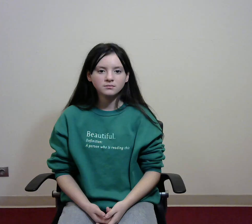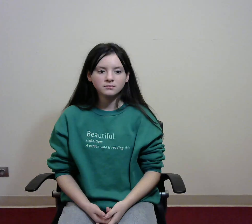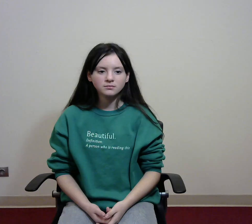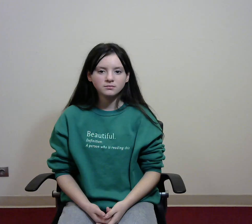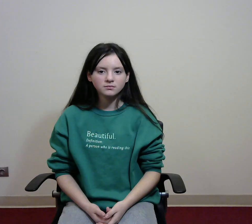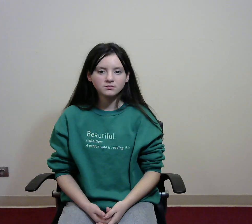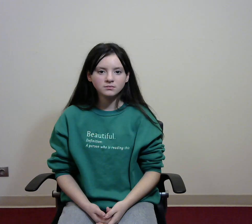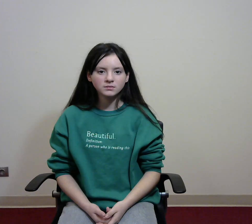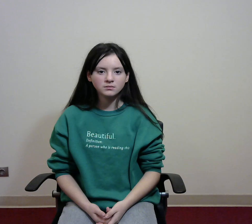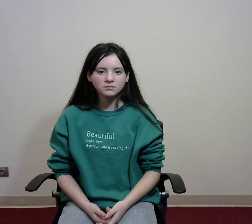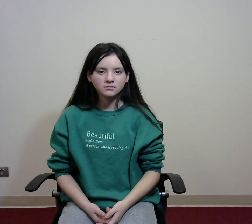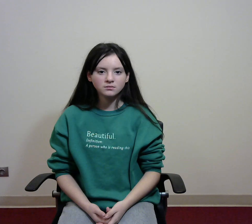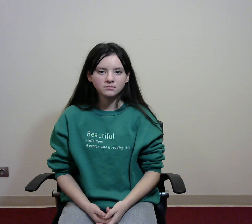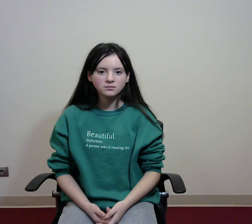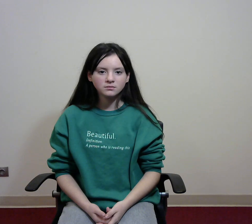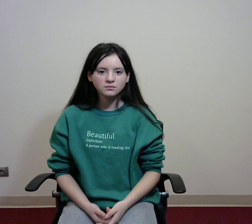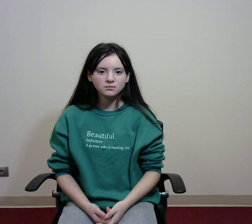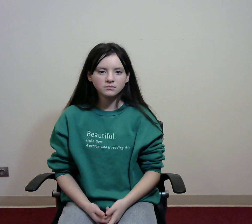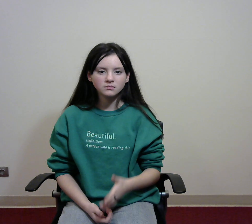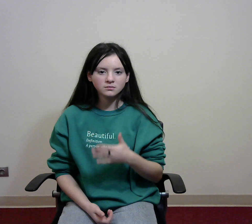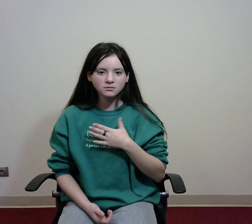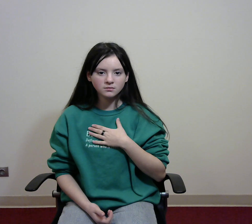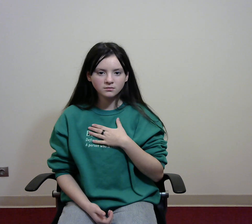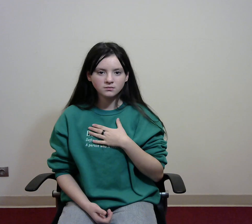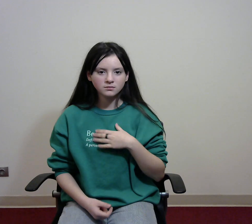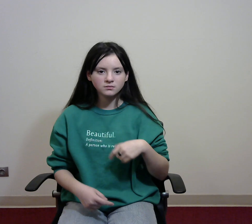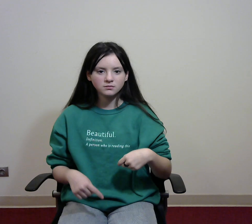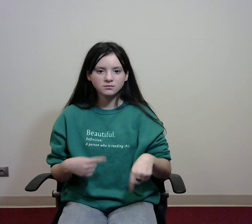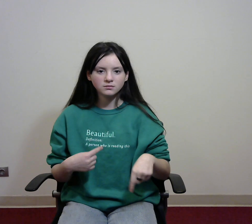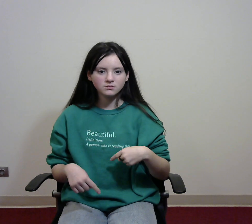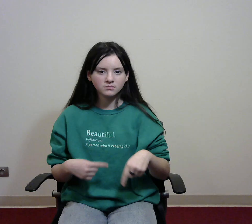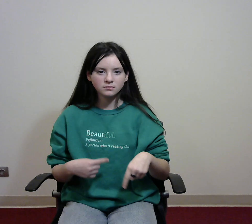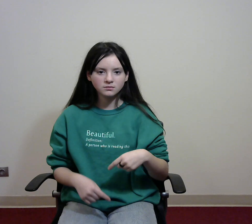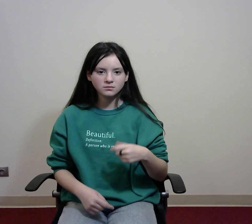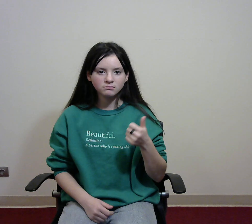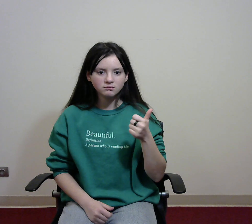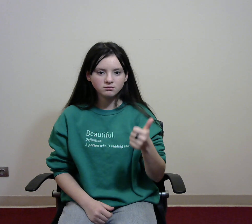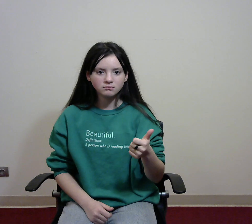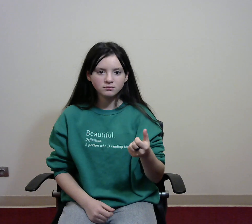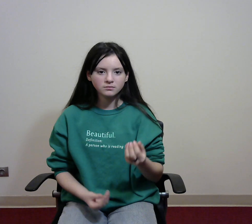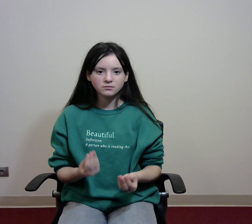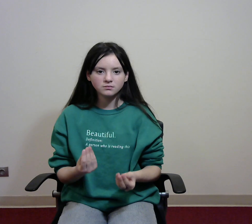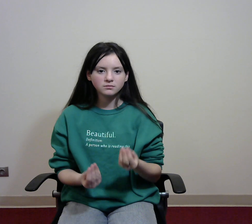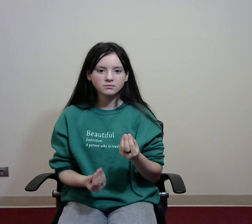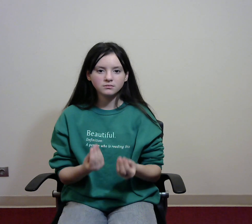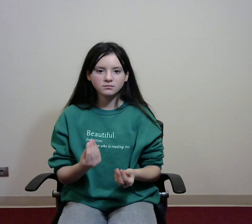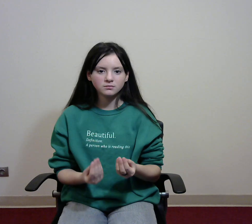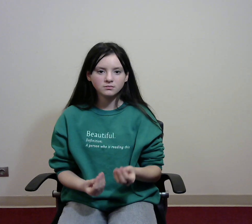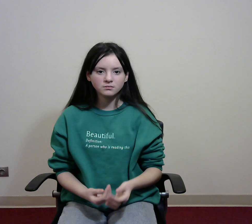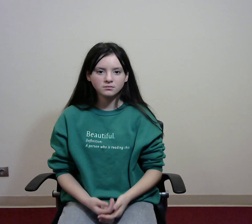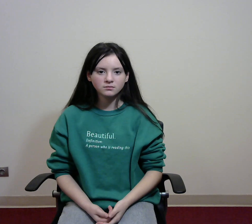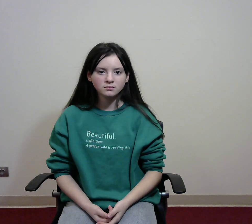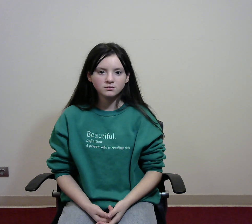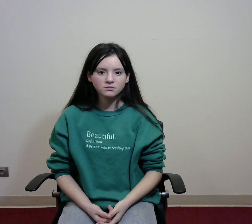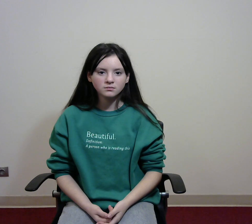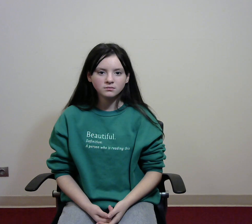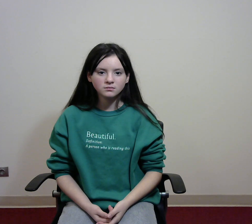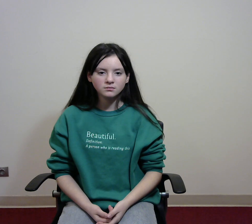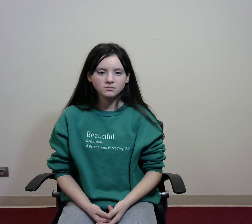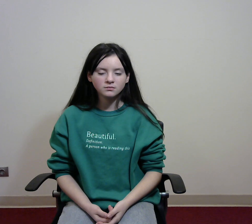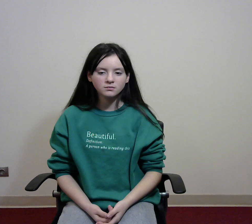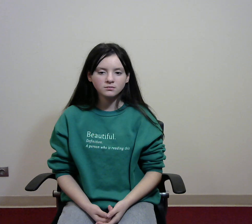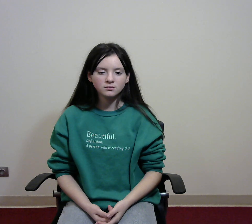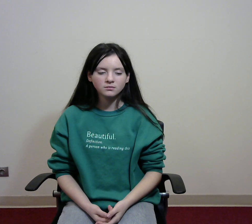Mən futbolu yaxşı oynayıram